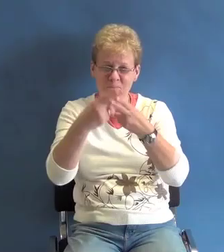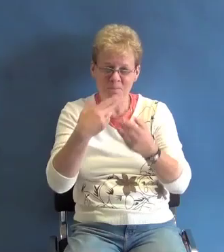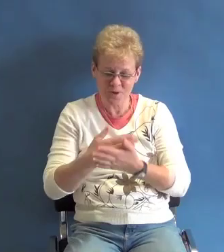Lepiej następny.